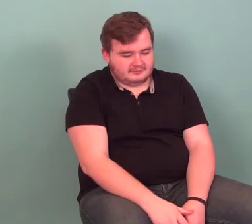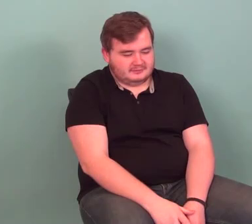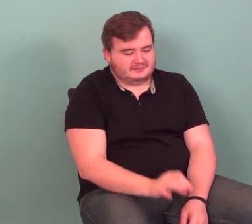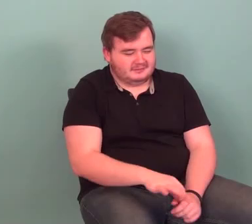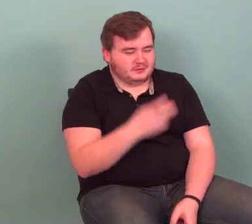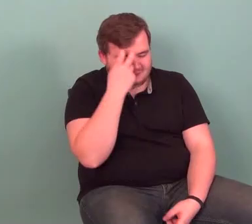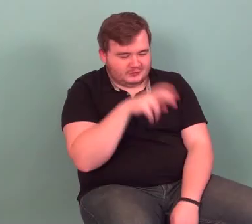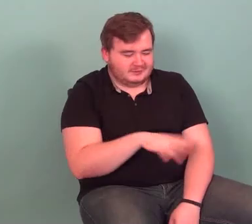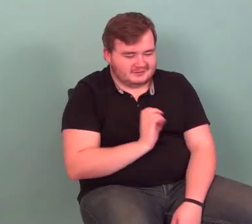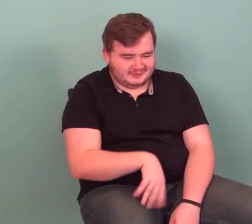Pewnie wymyślone.